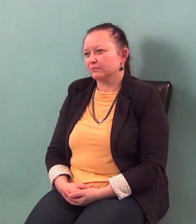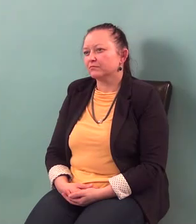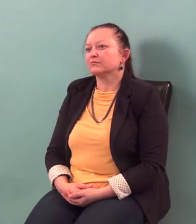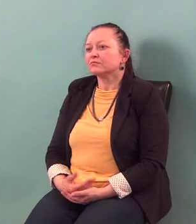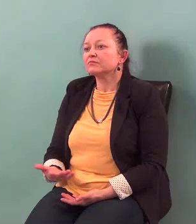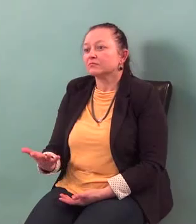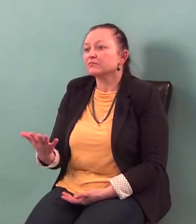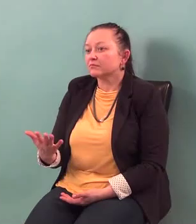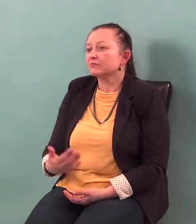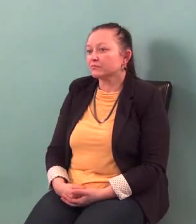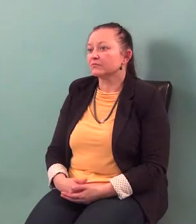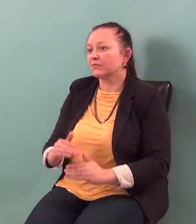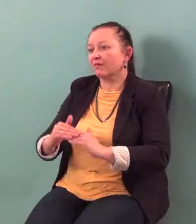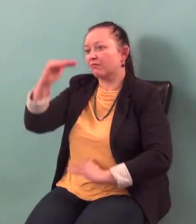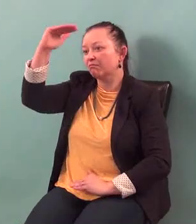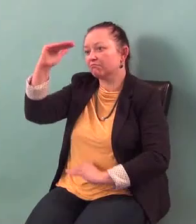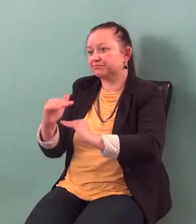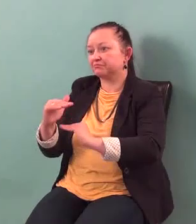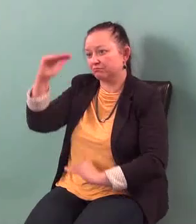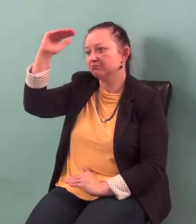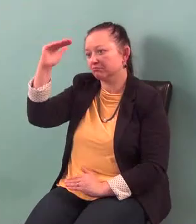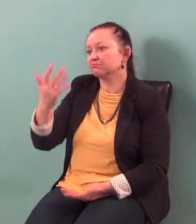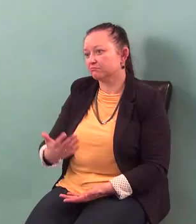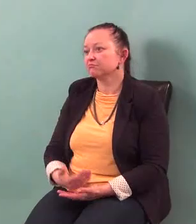Woda może być płytka albo głęboka.